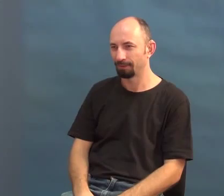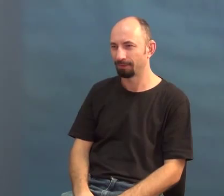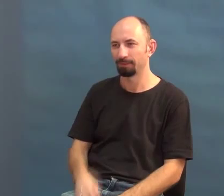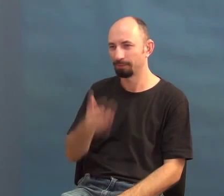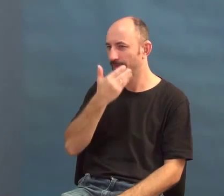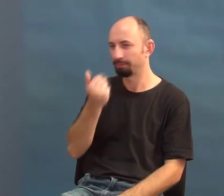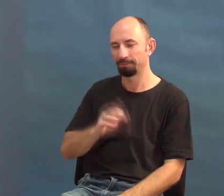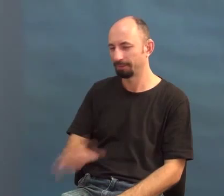Nie ma w ogóle.